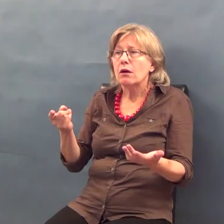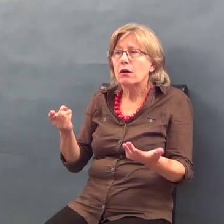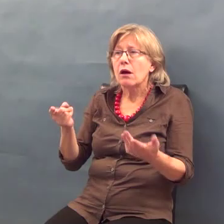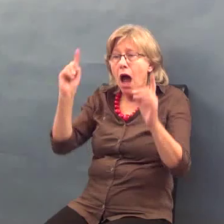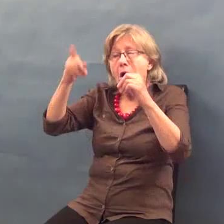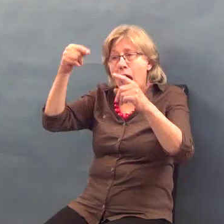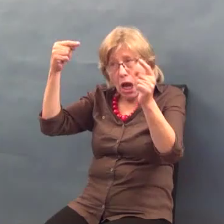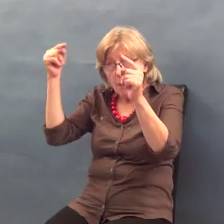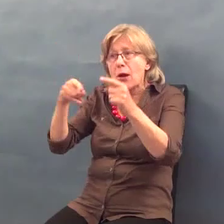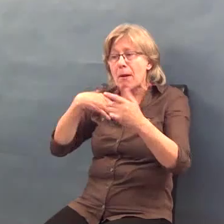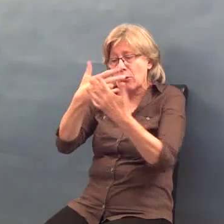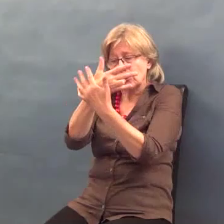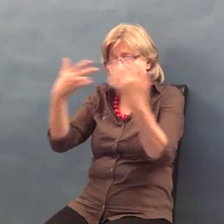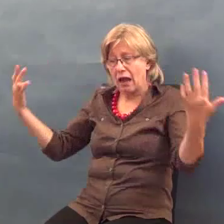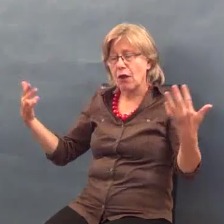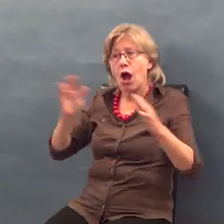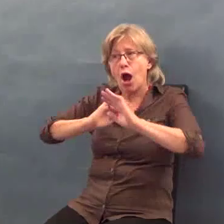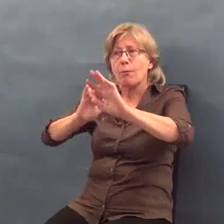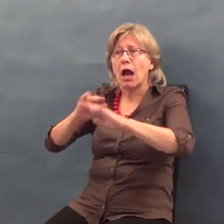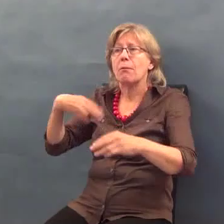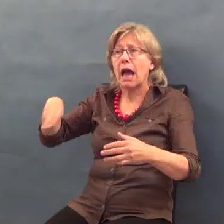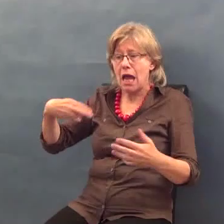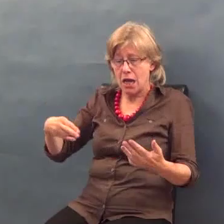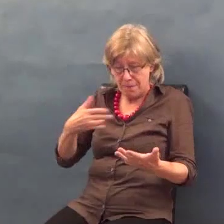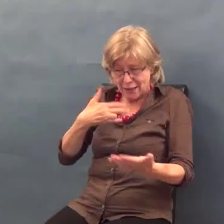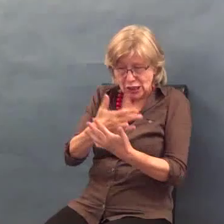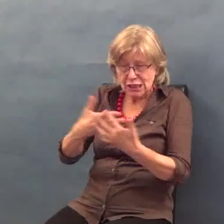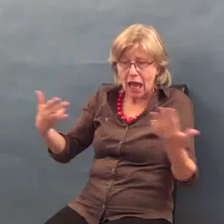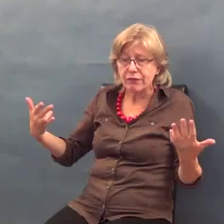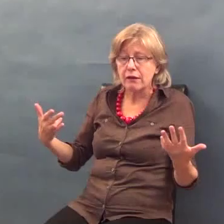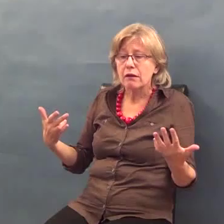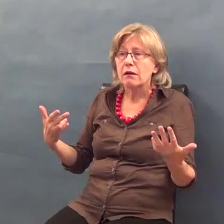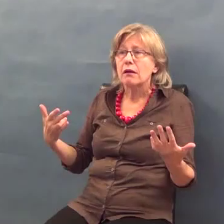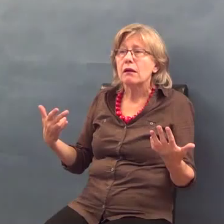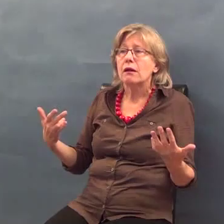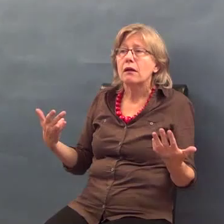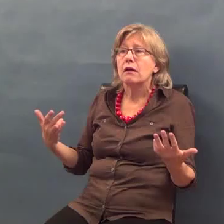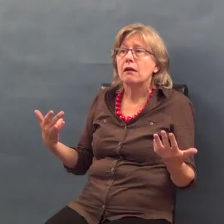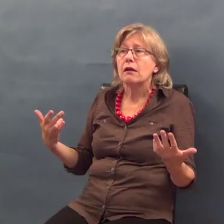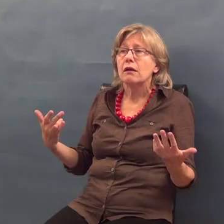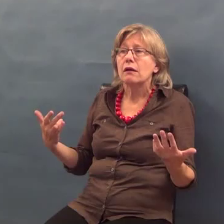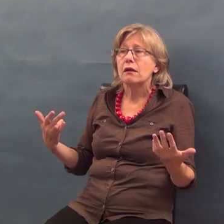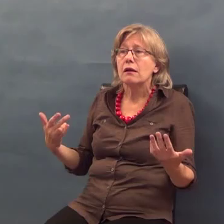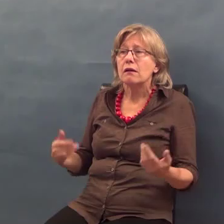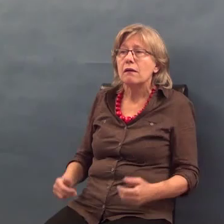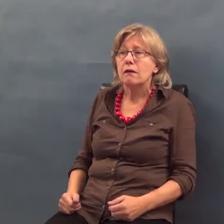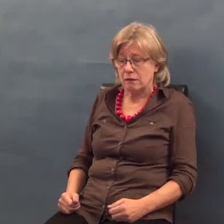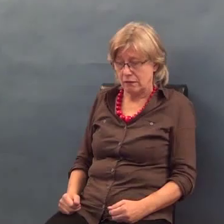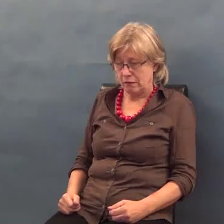Trzeba postawić tam ogrodzenie, by chronić przed wejściem, właśnie tego brakuje.